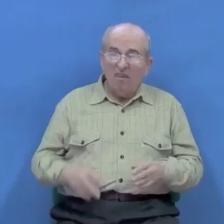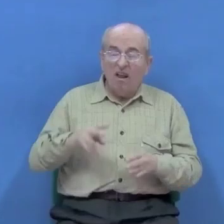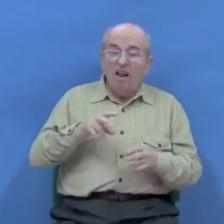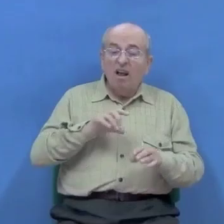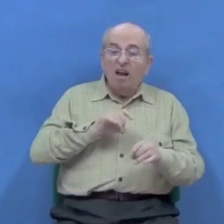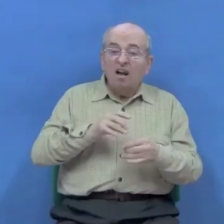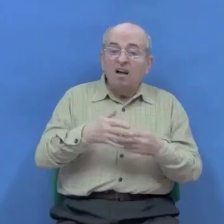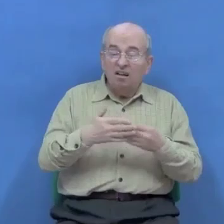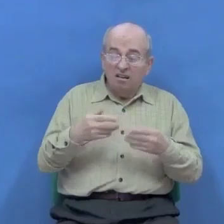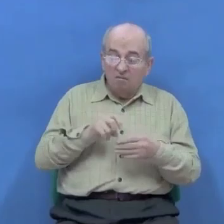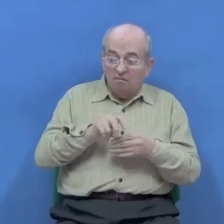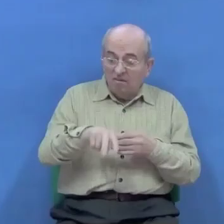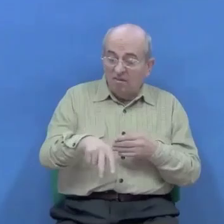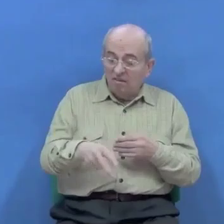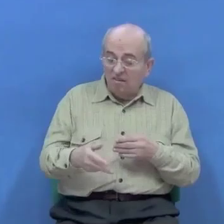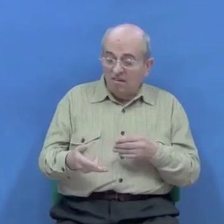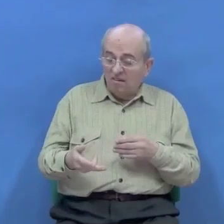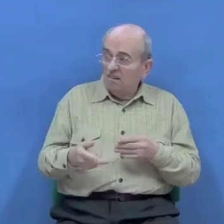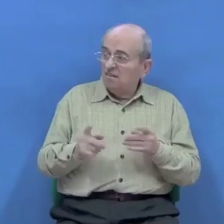Biegnąc można stracić nogę.